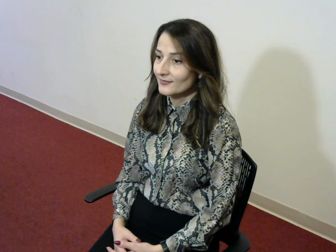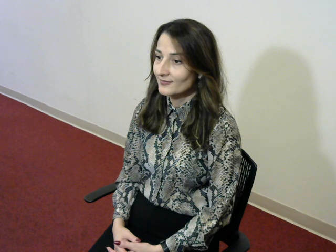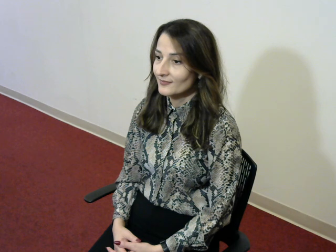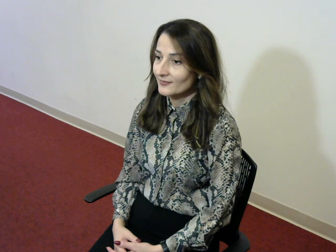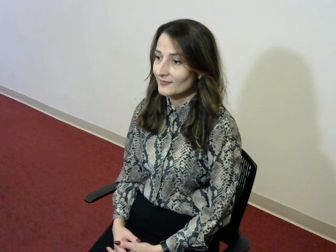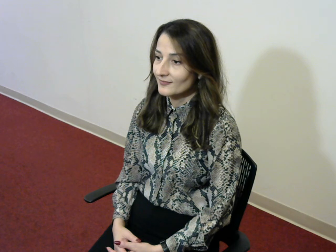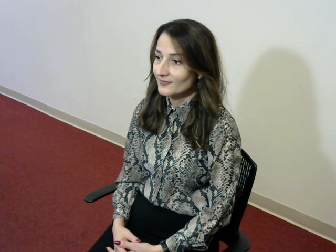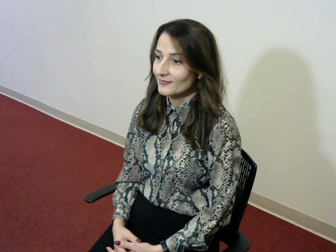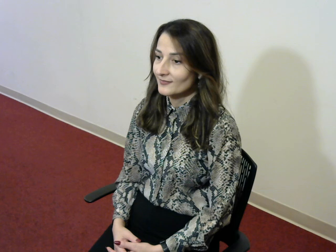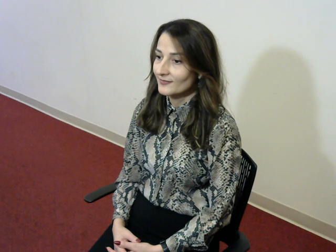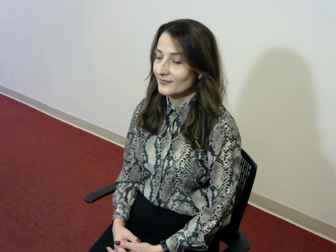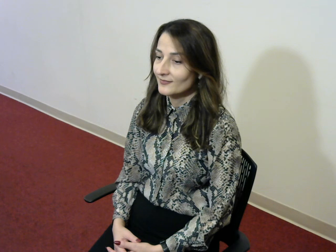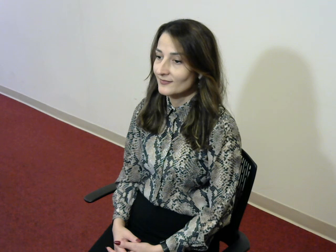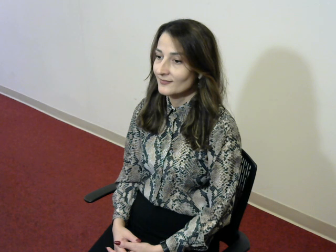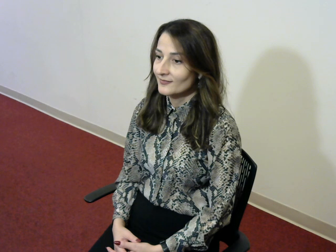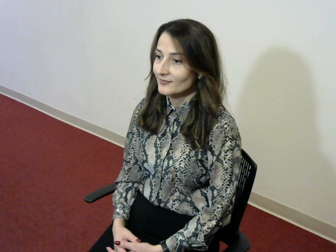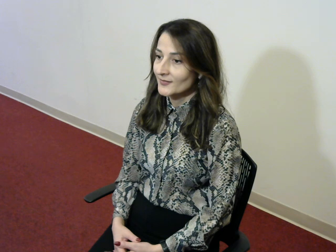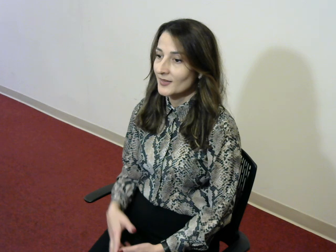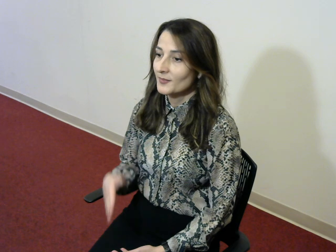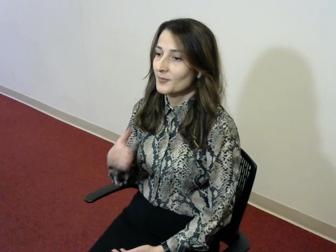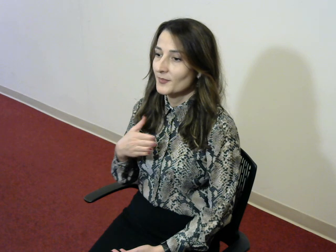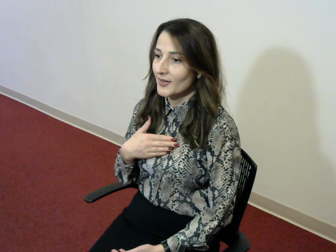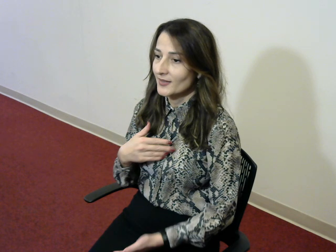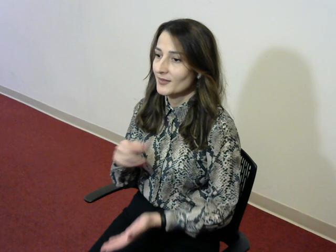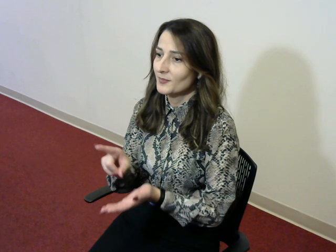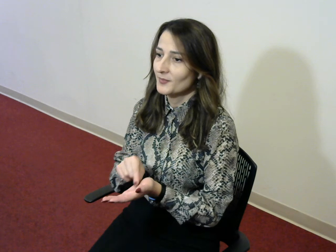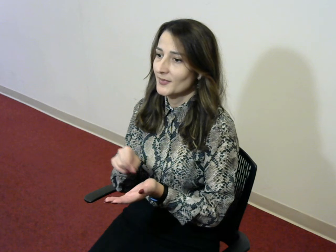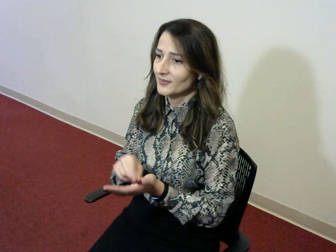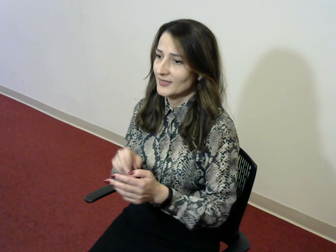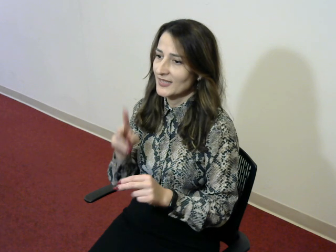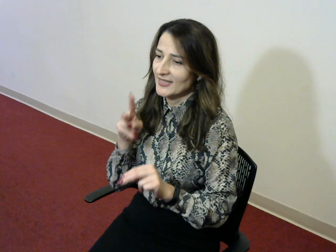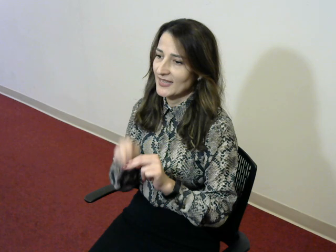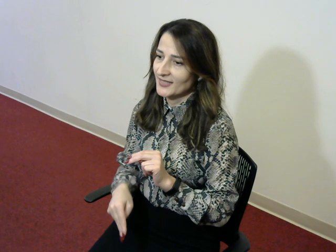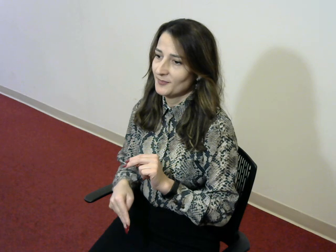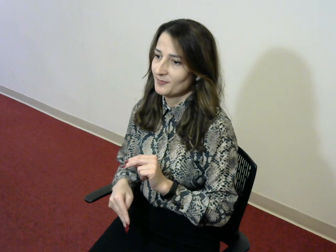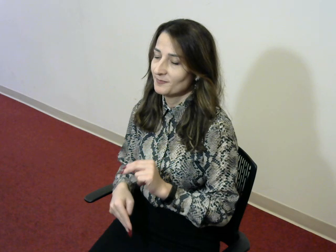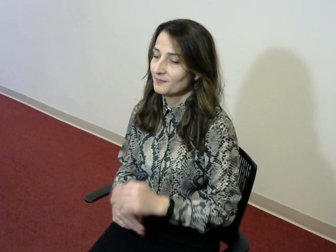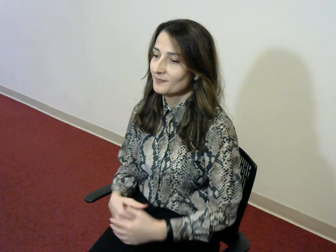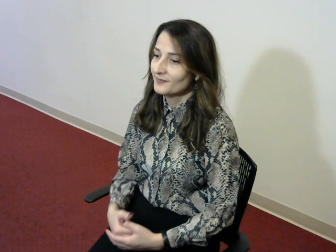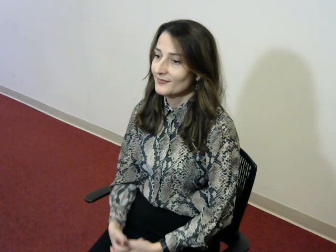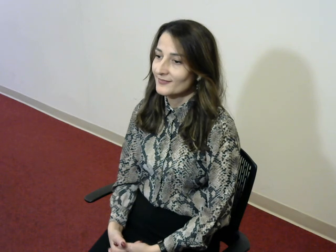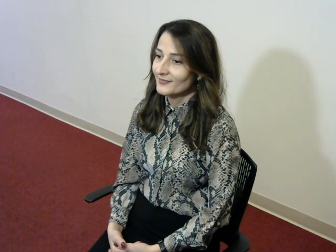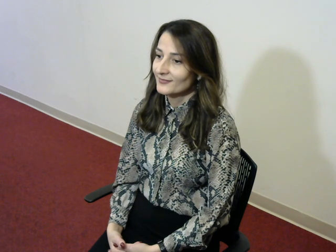Mənim pensiyamı kəsiblər